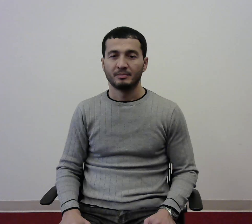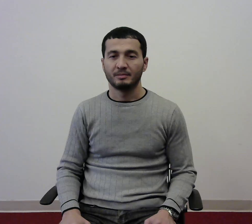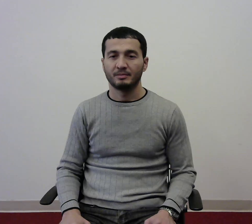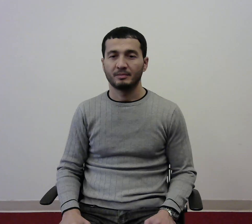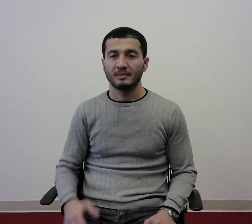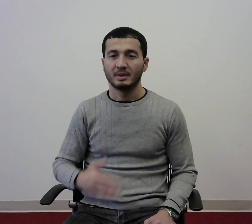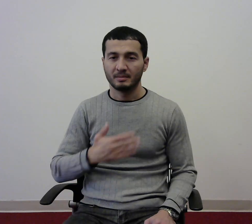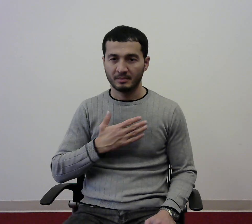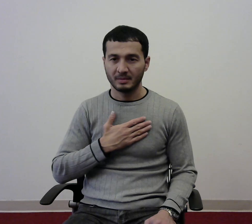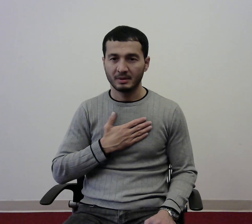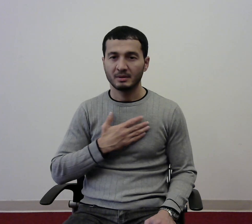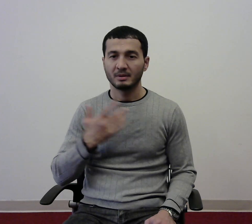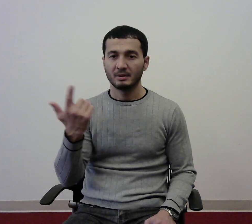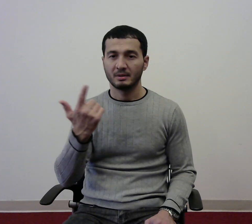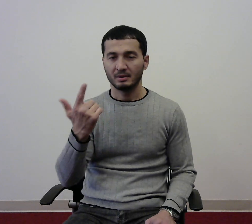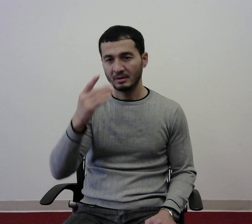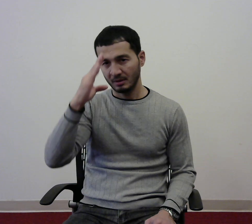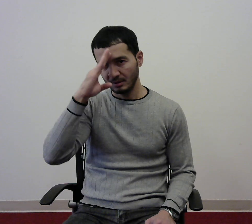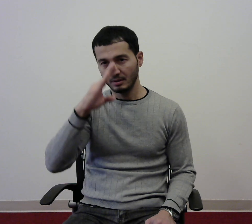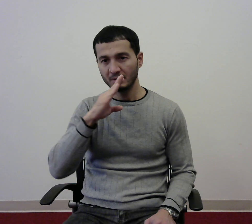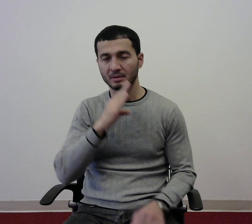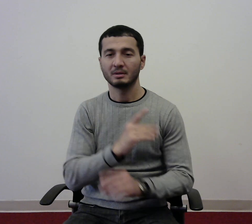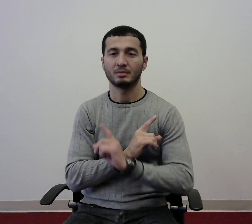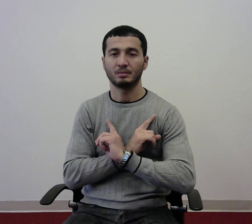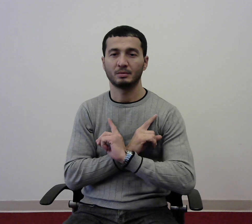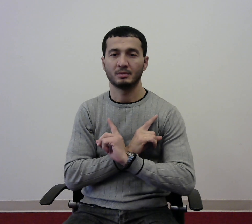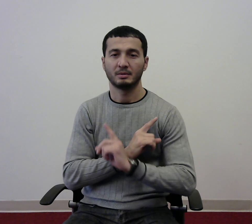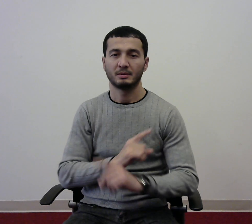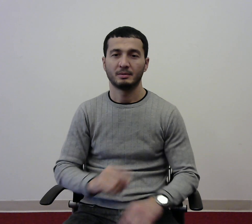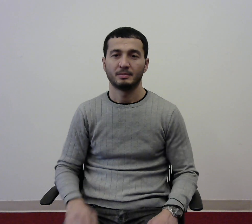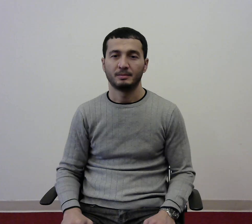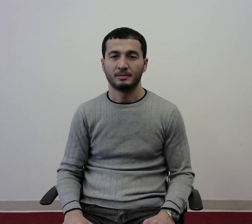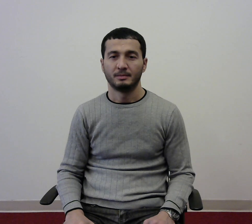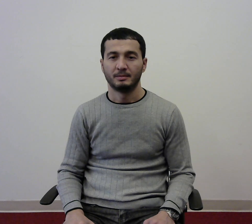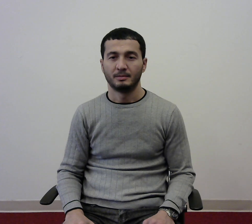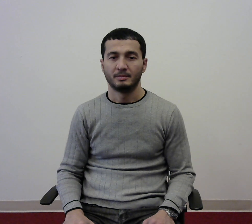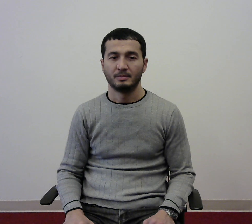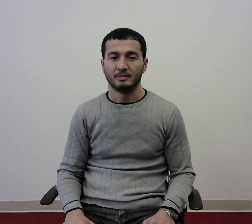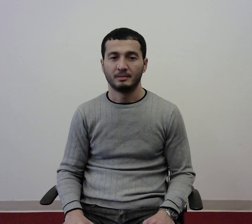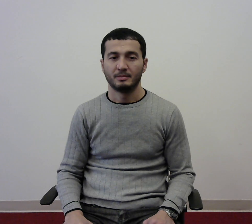Mənim qayınatam rəhmətə gedib